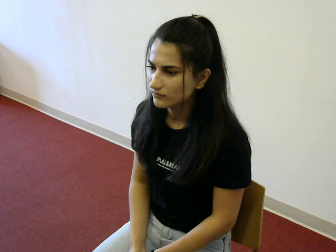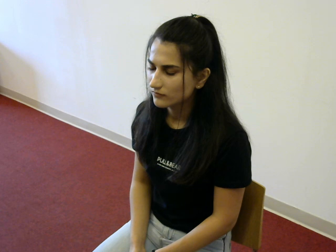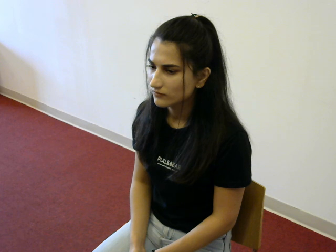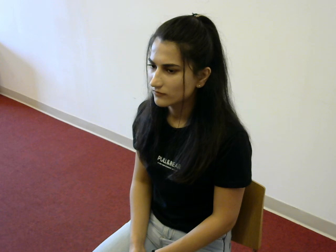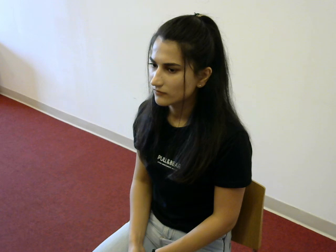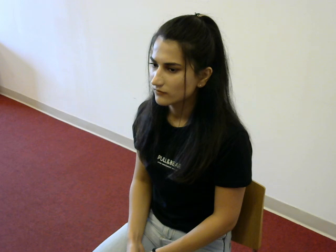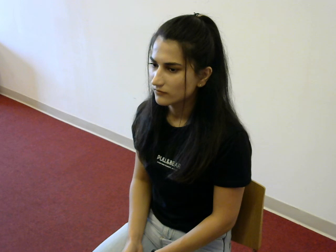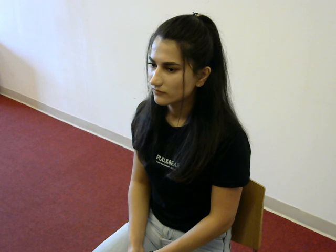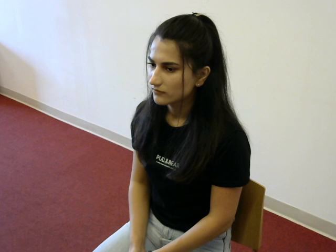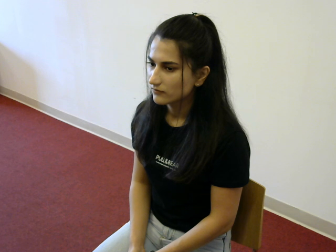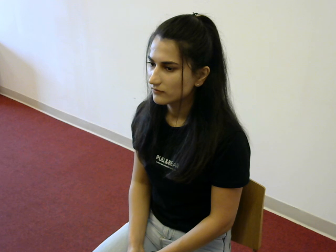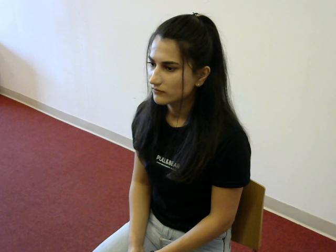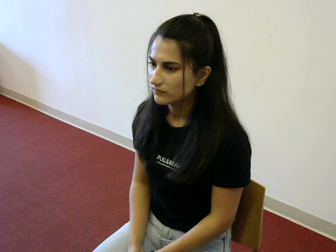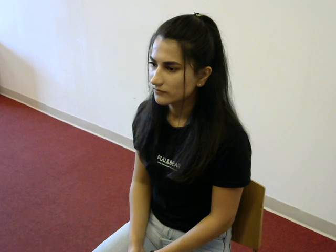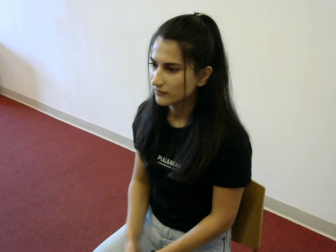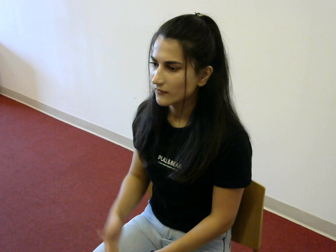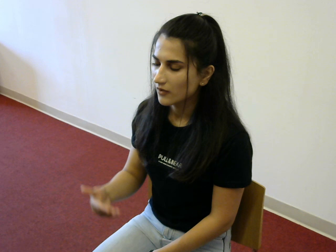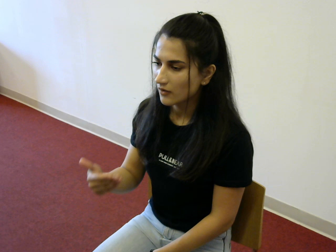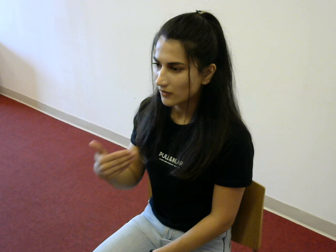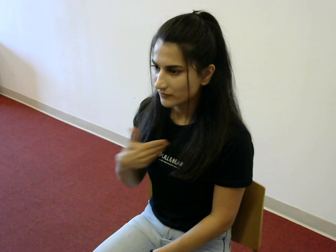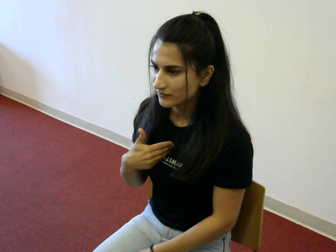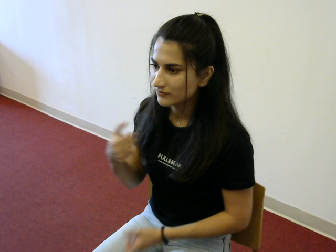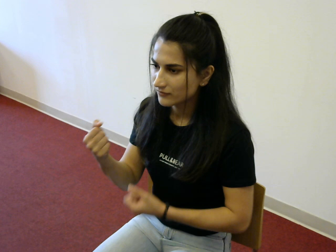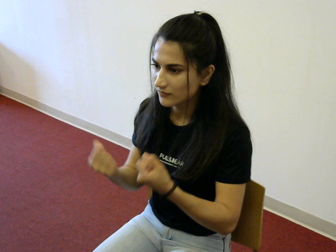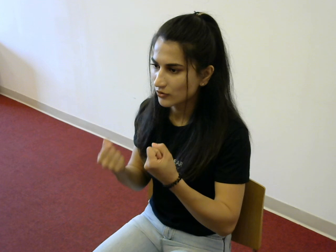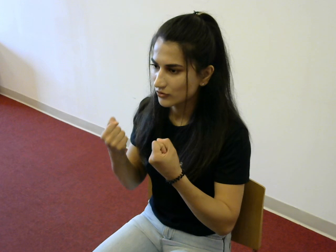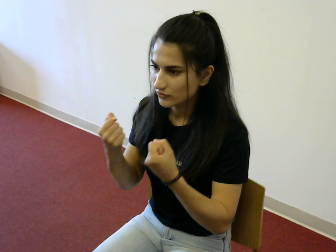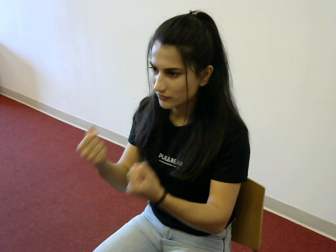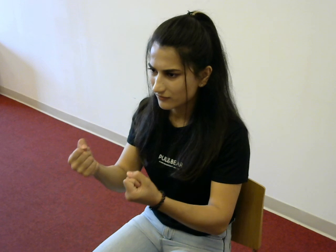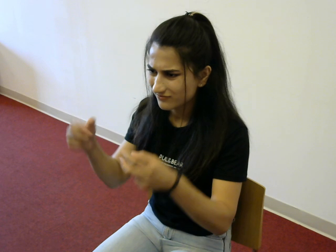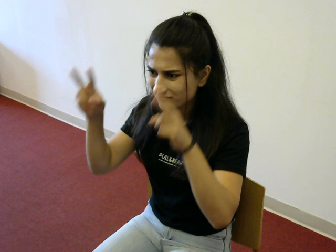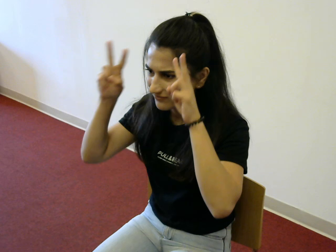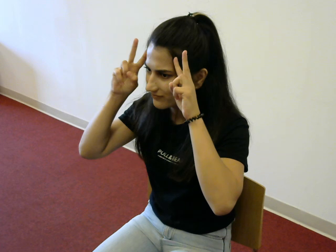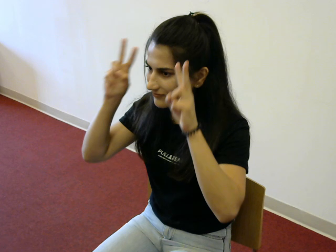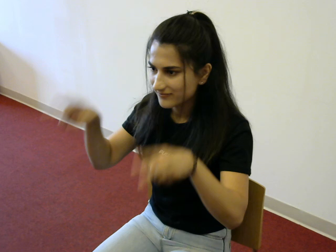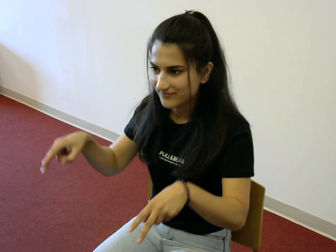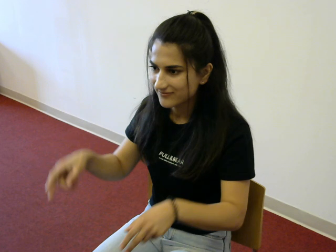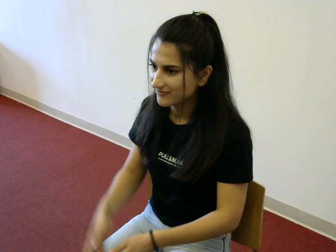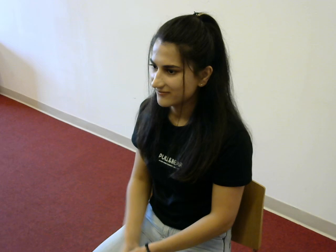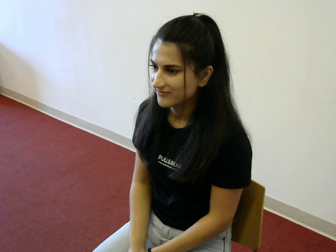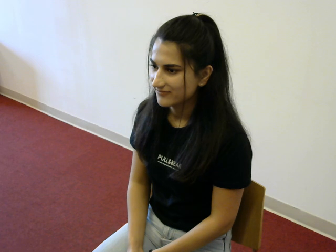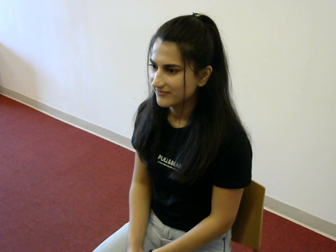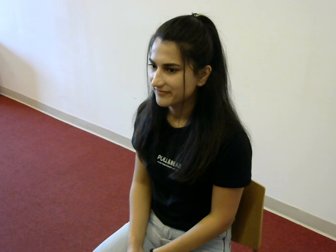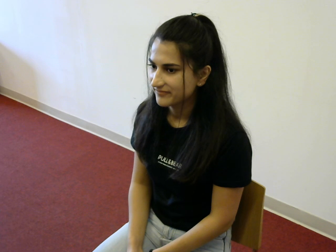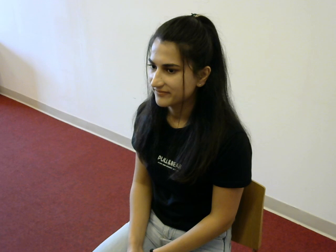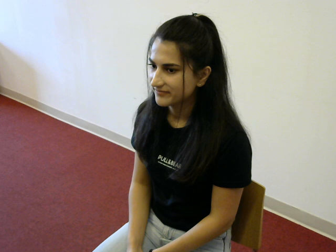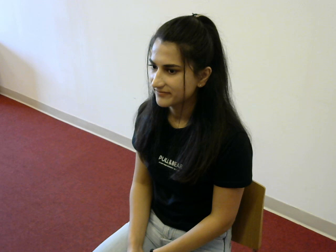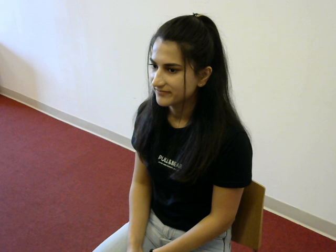Mən avtomobil sürə bilmirəm